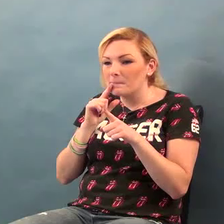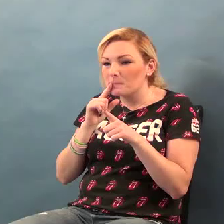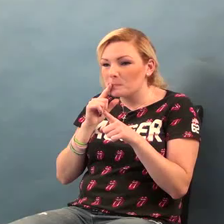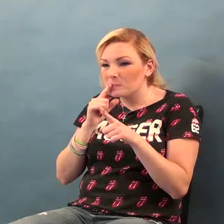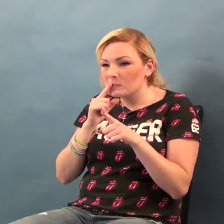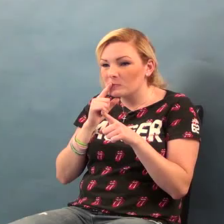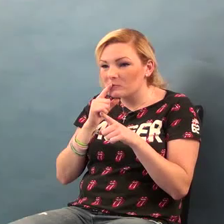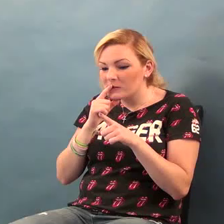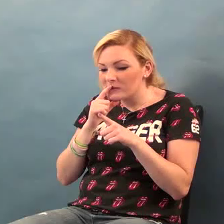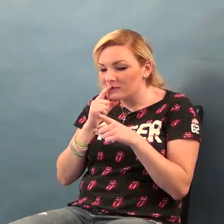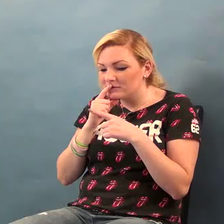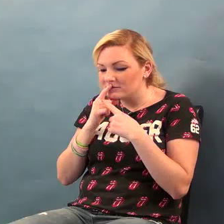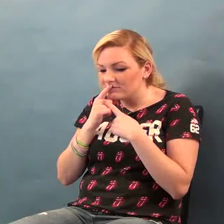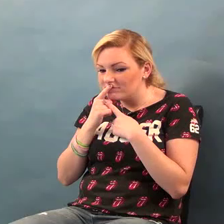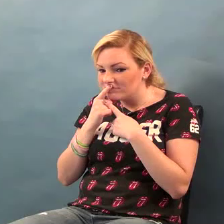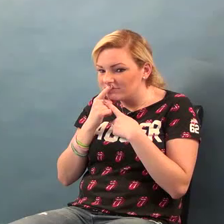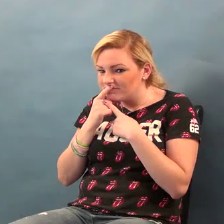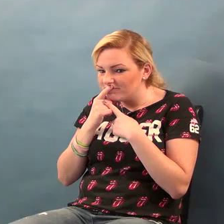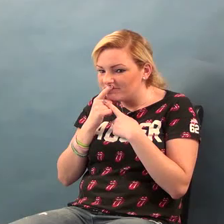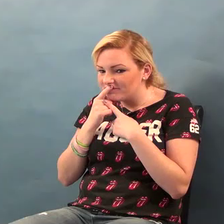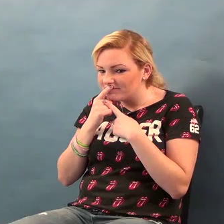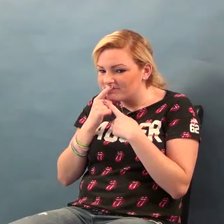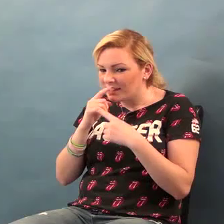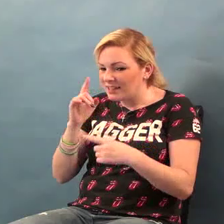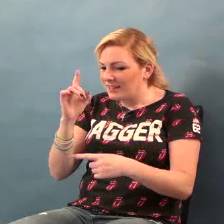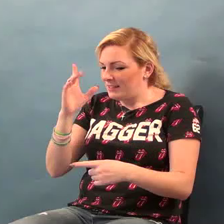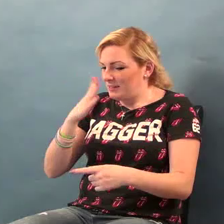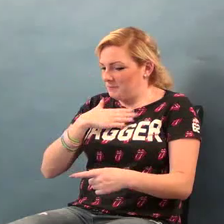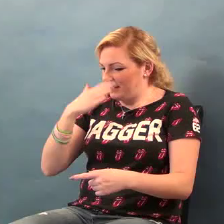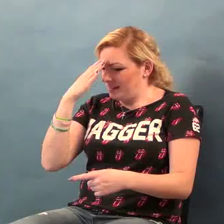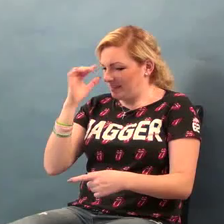Może dwudziestego trzeciego lutego po pracy?